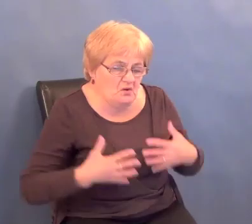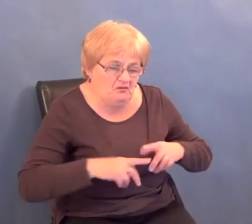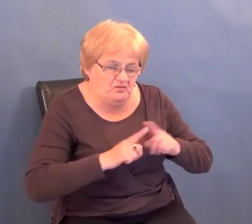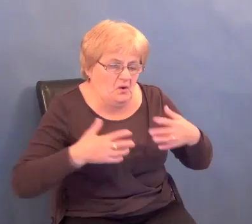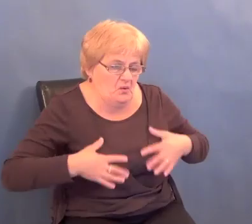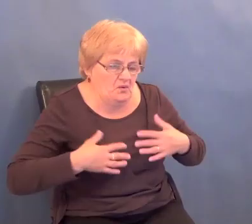Nie wolno się kąpać.